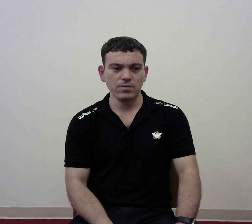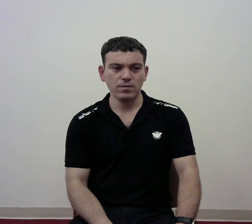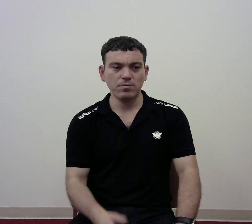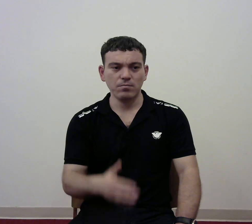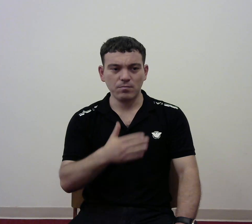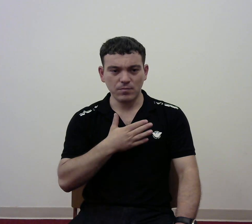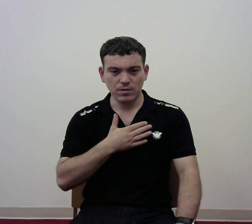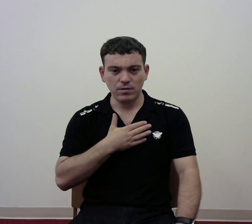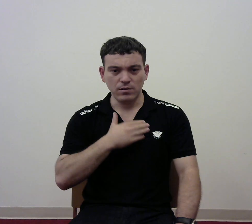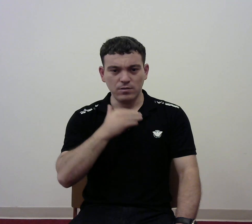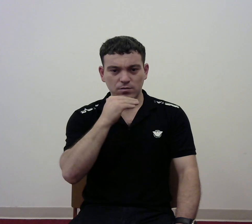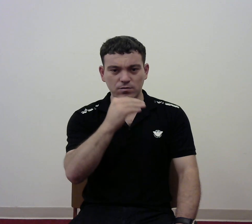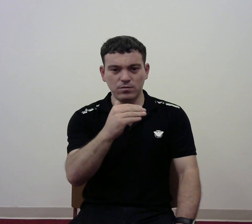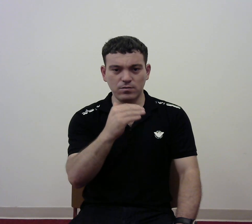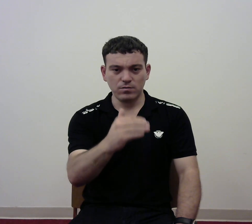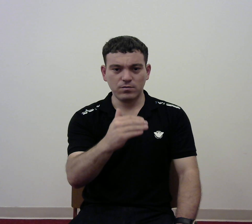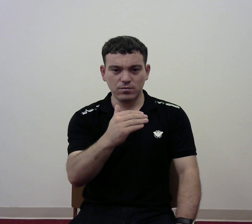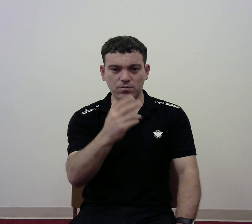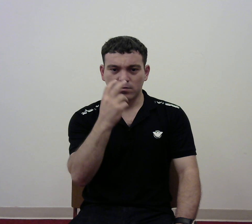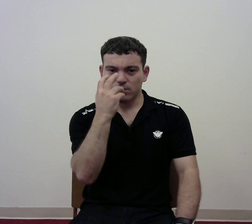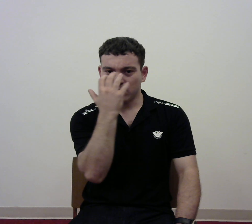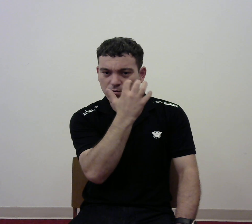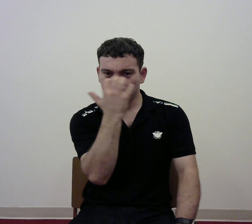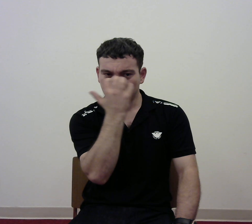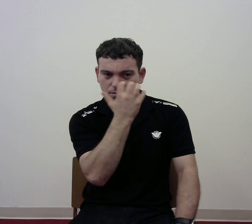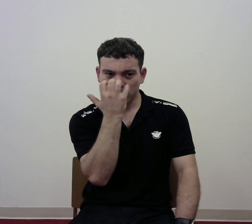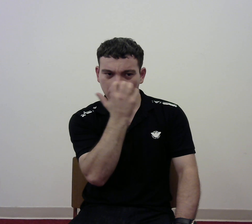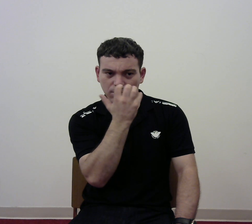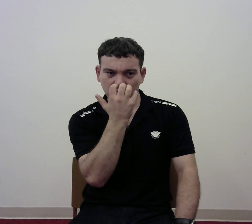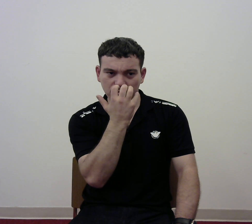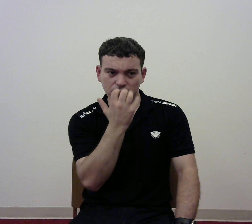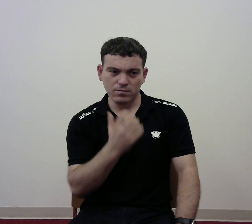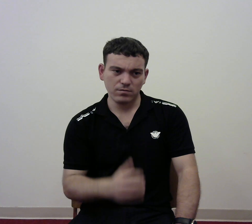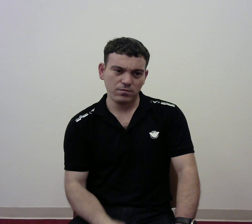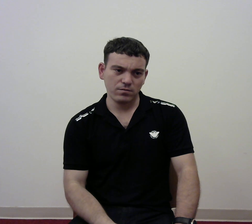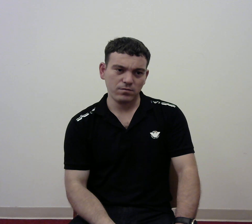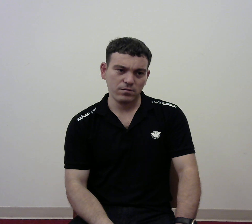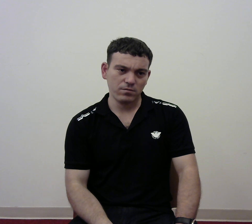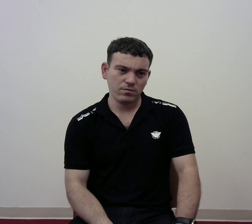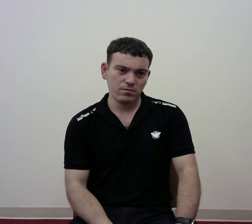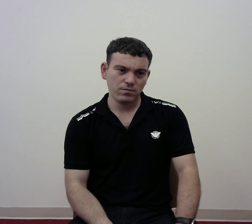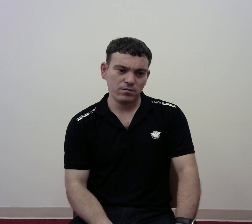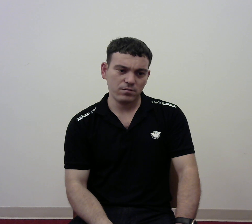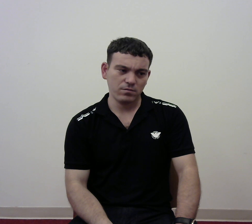Mən sizi görmürəm